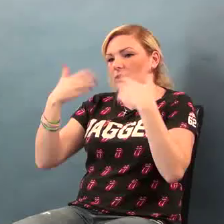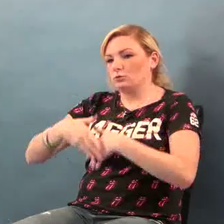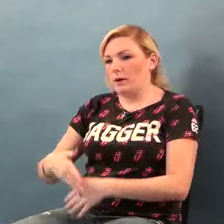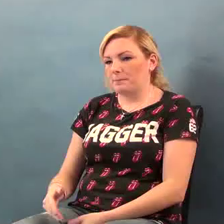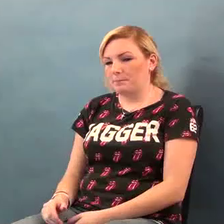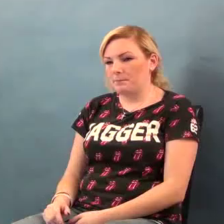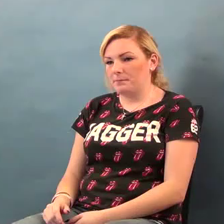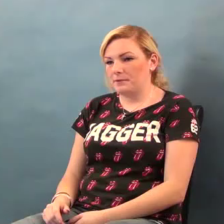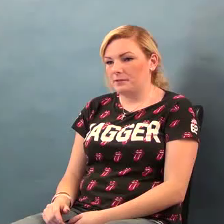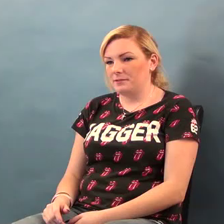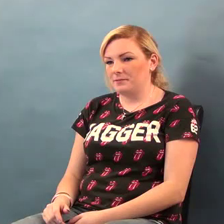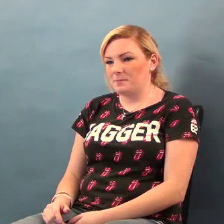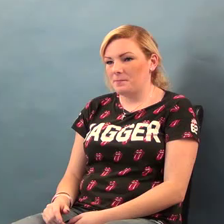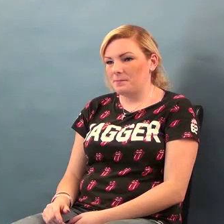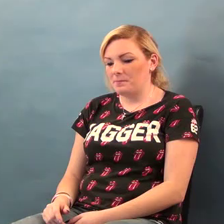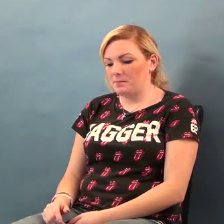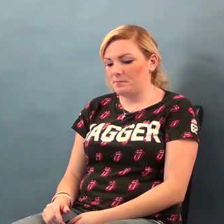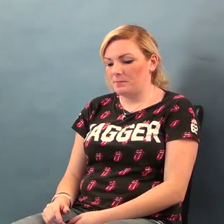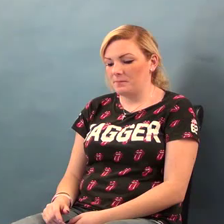Co robisz czternastego lutego?